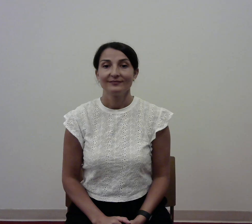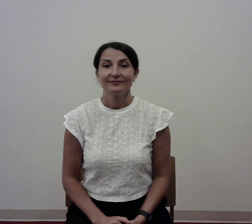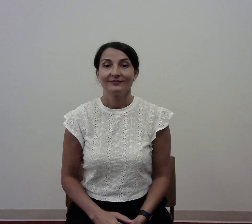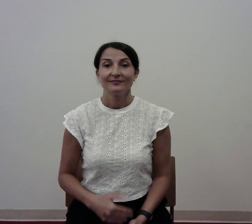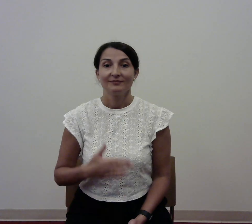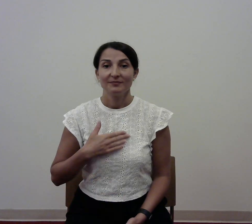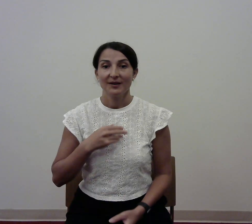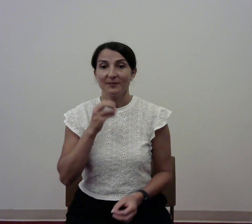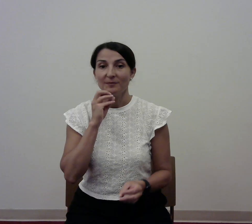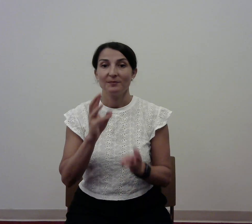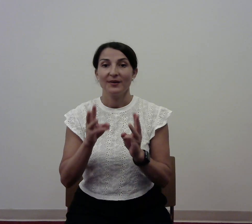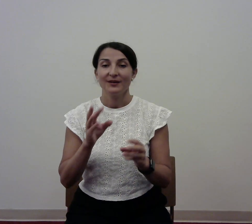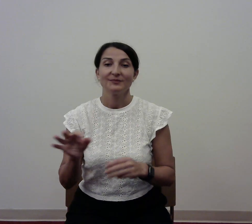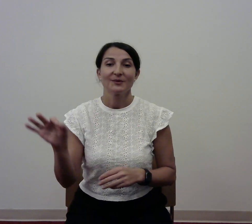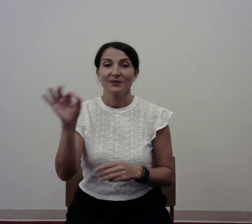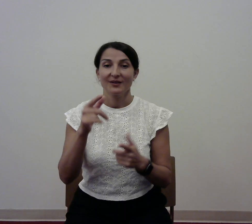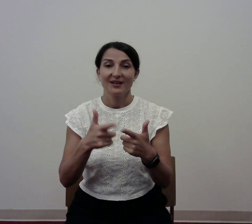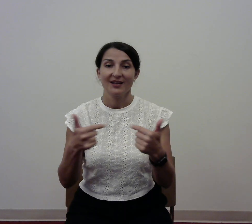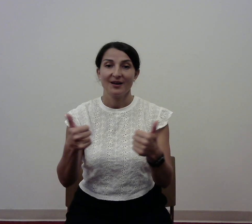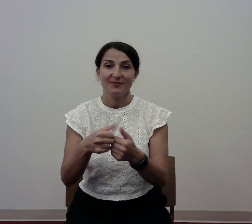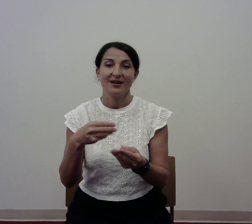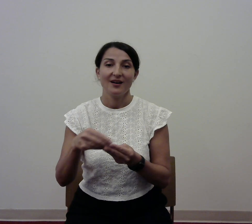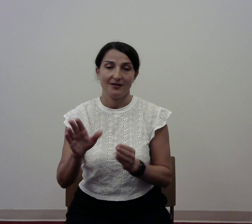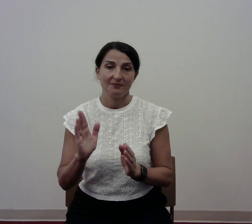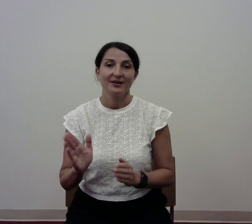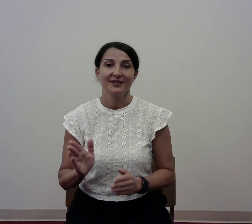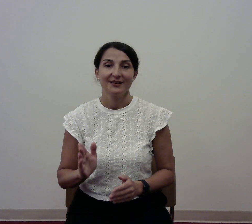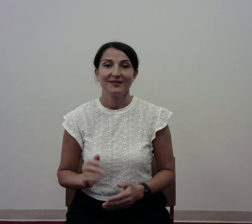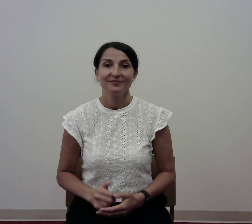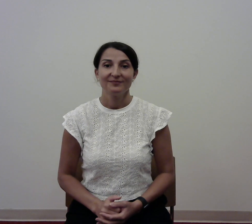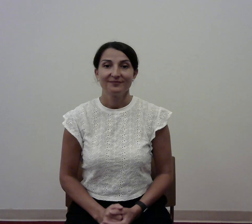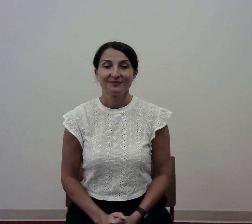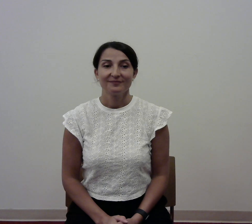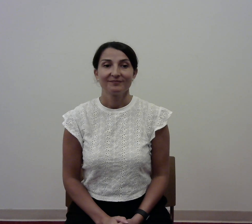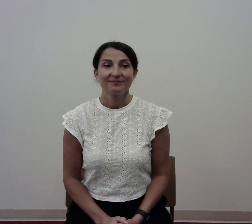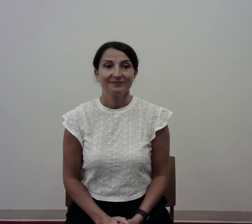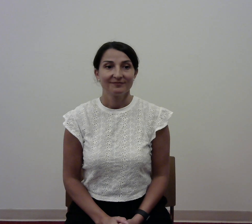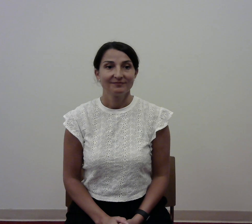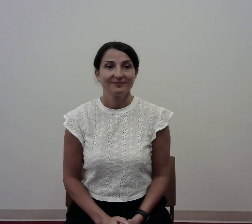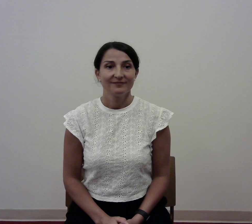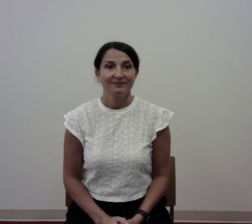Mən mətbəx üçün qab almalıyam